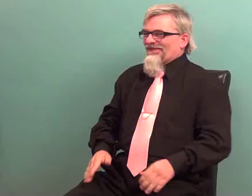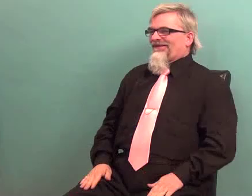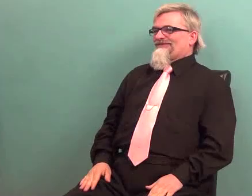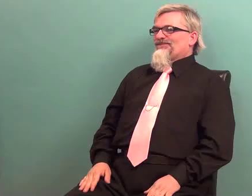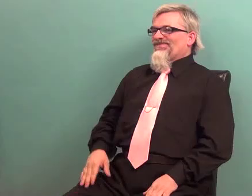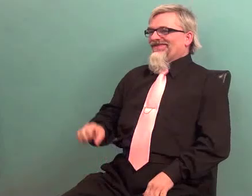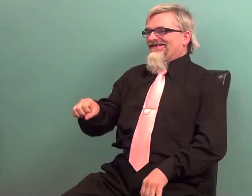Tak.